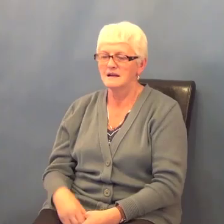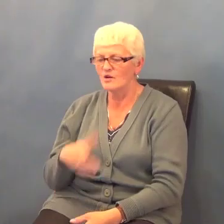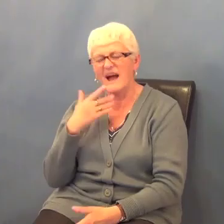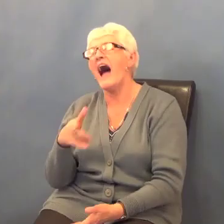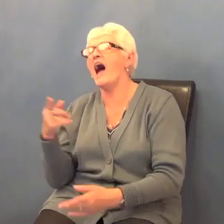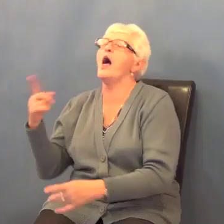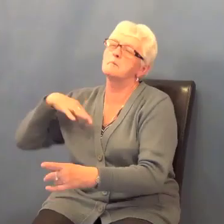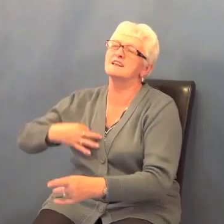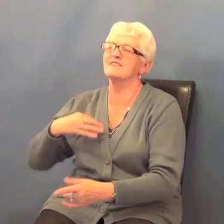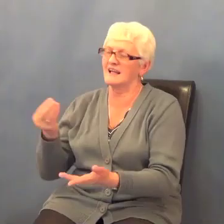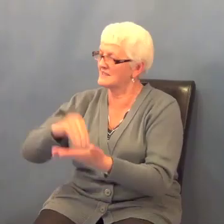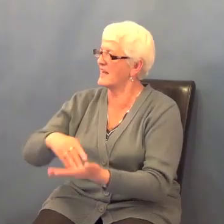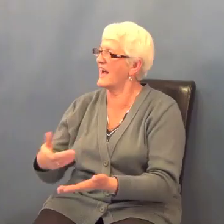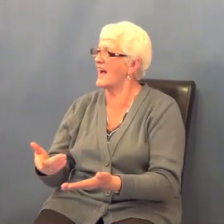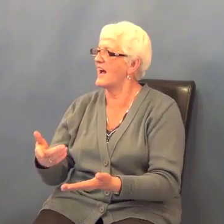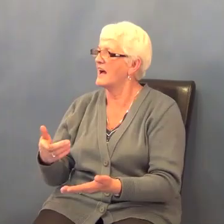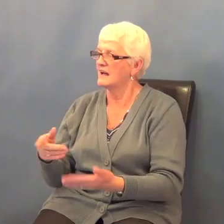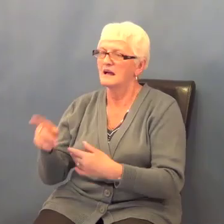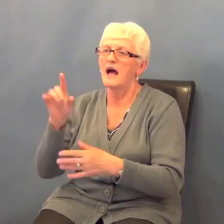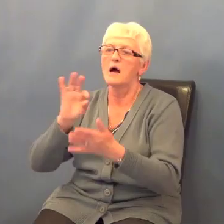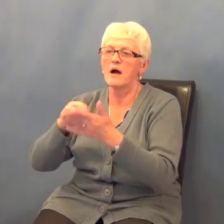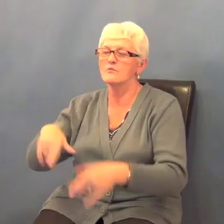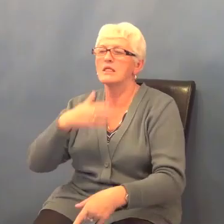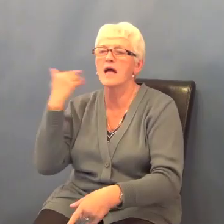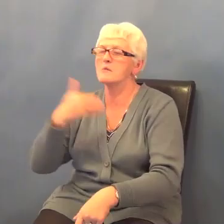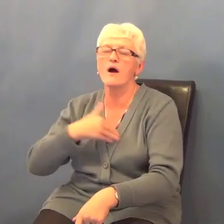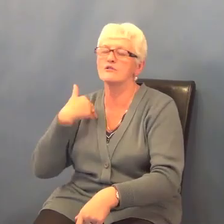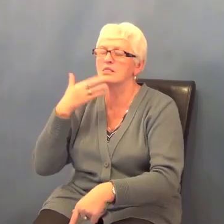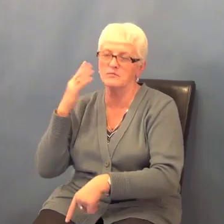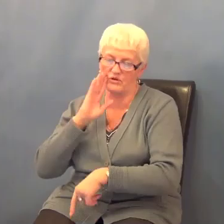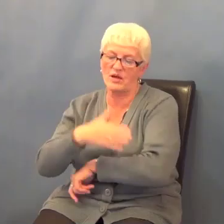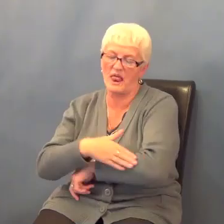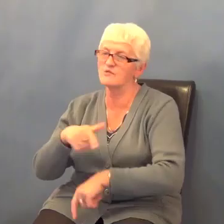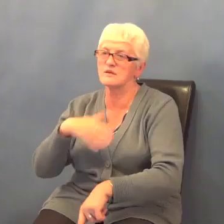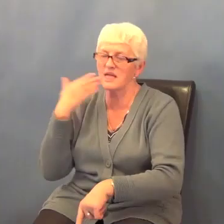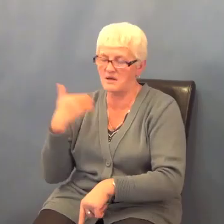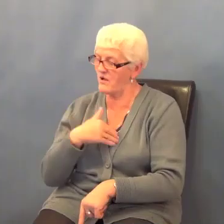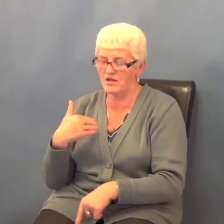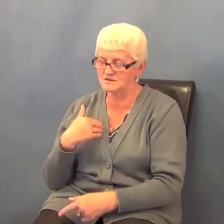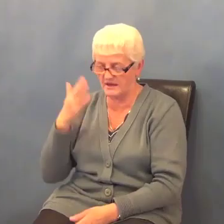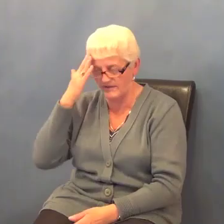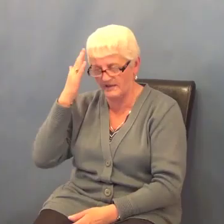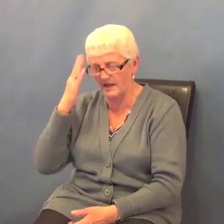Nie ma czegoś takiego, prywatnie dodany, nie ma tego w Polsce, jest w za granicy, wiedziałam.